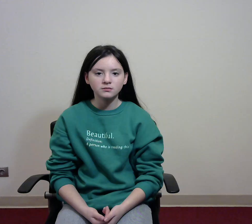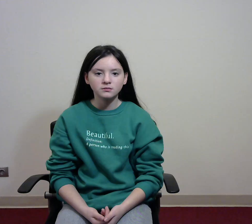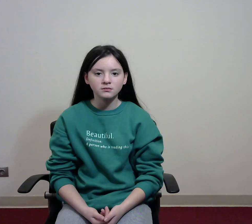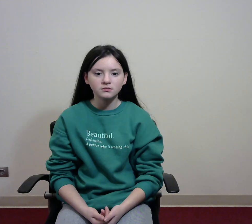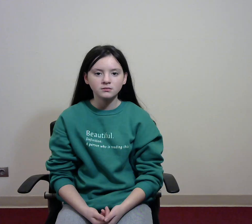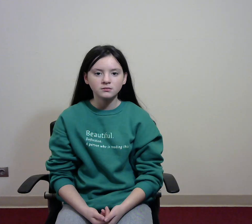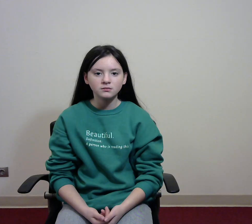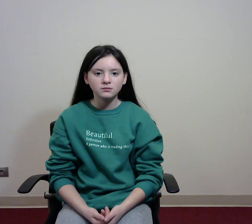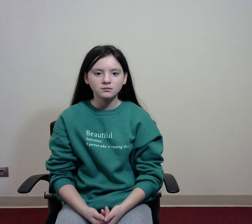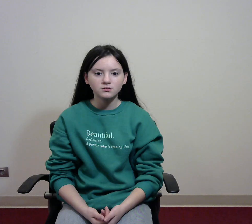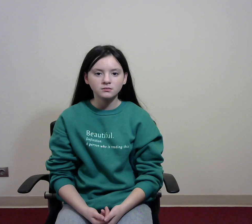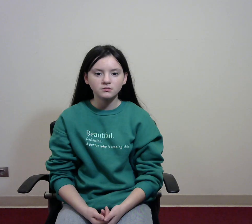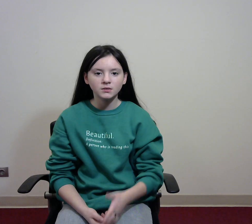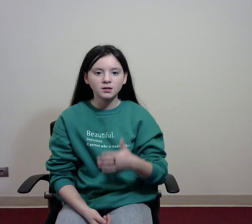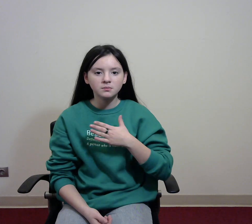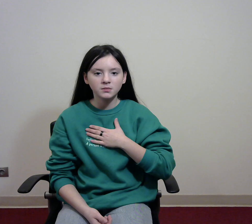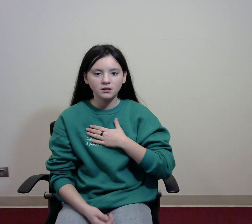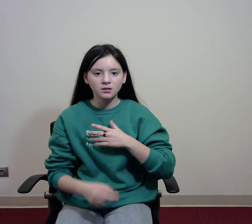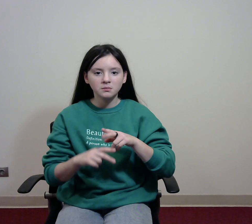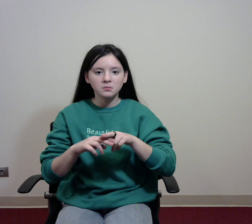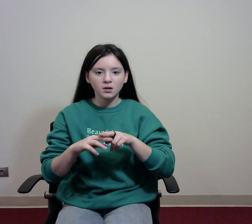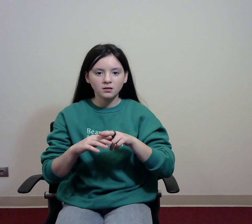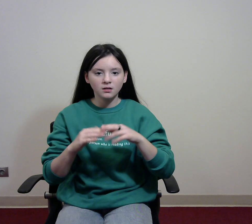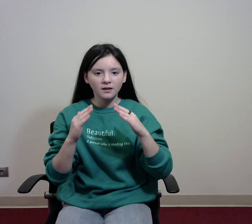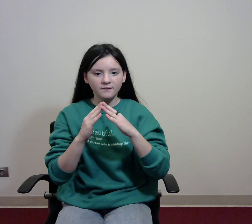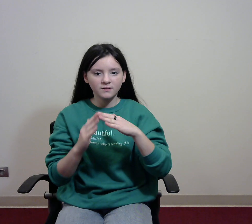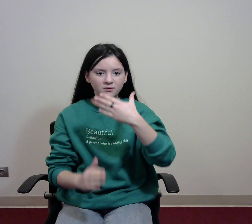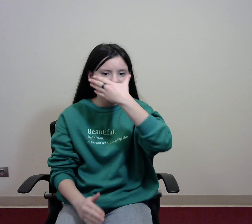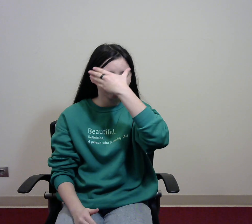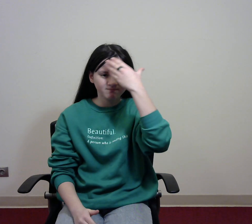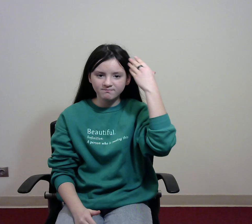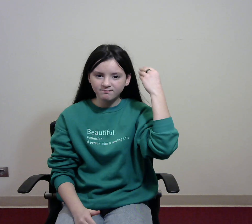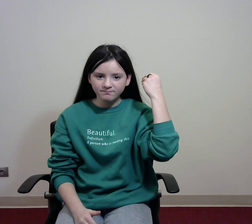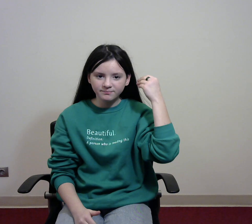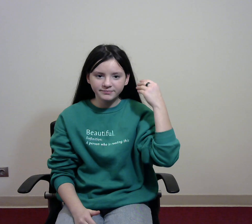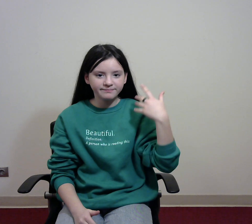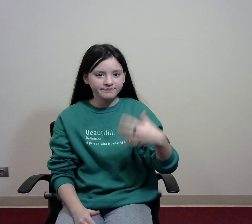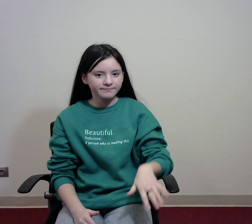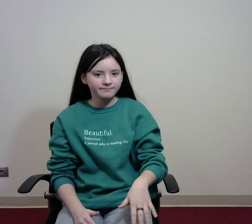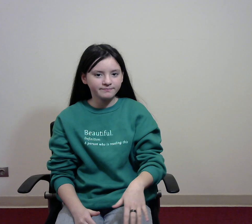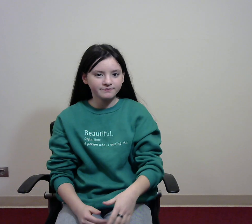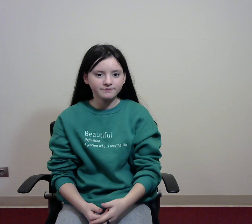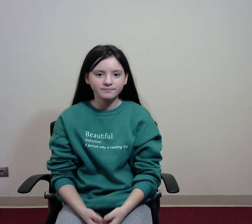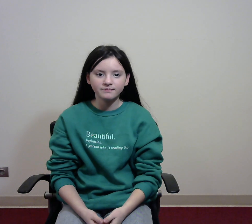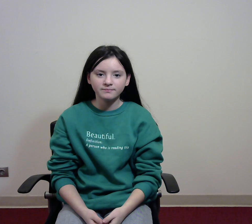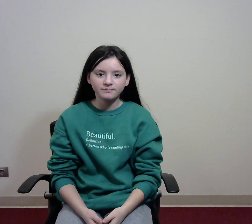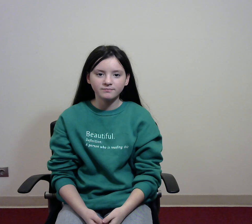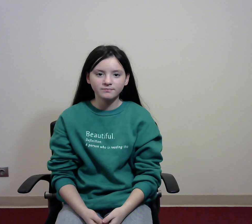Mən şəxsiyyət vəsiqəsini evdə unutmuşam